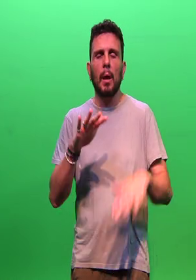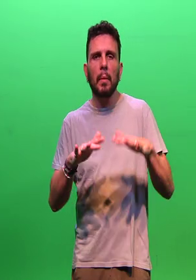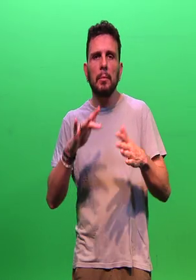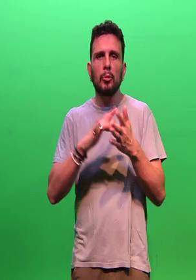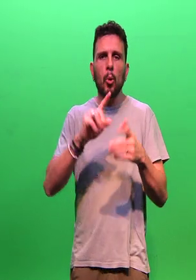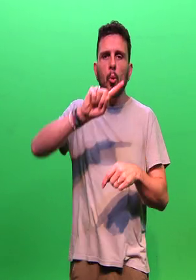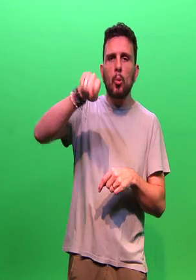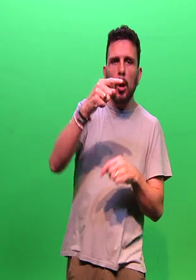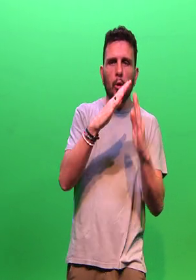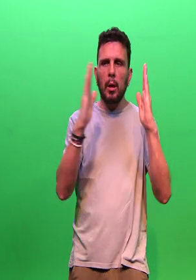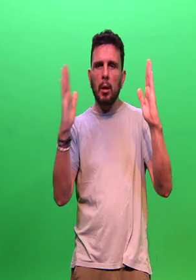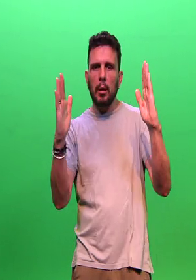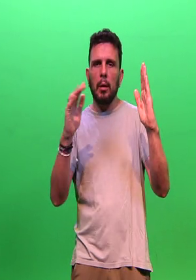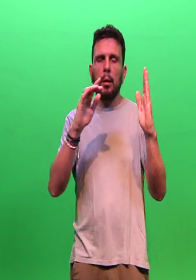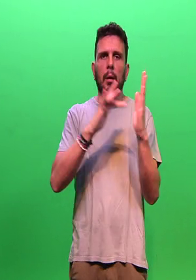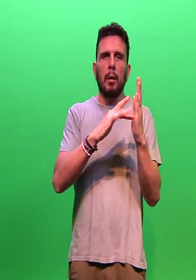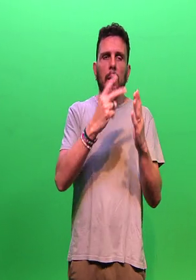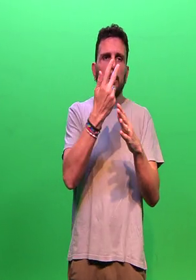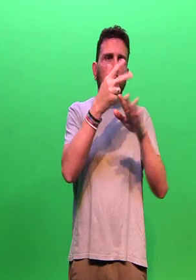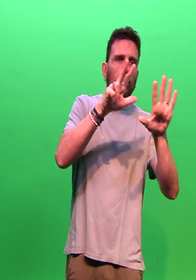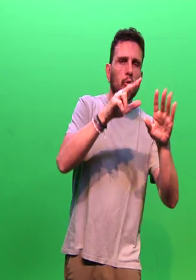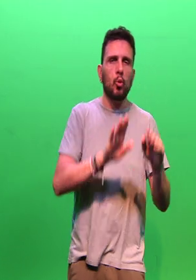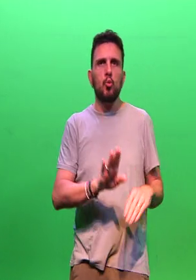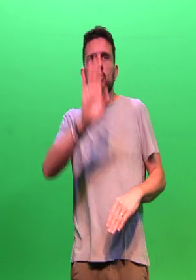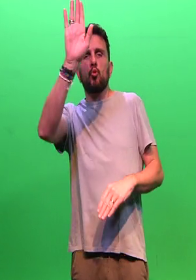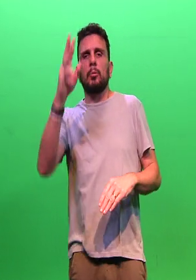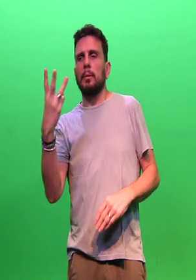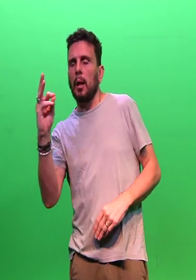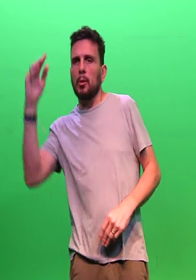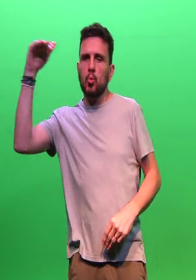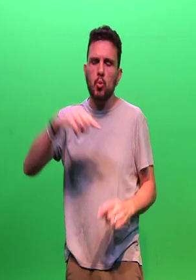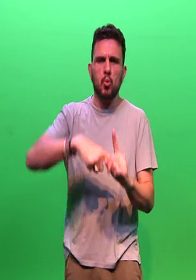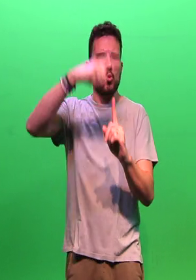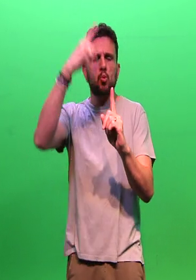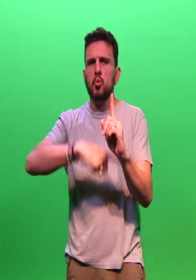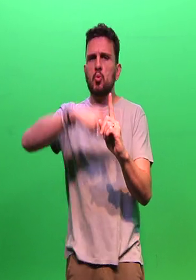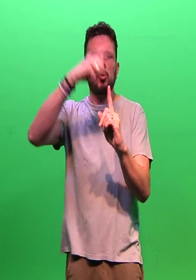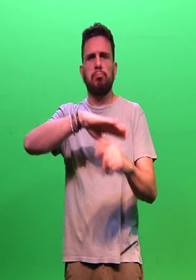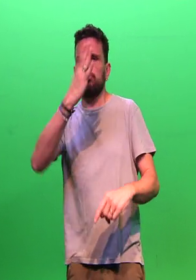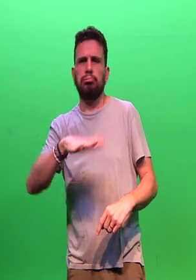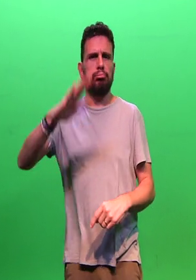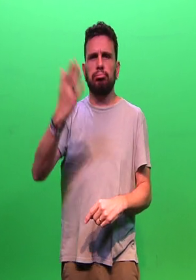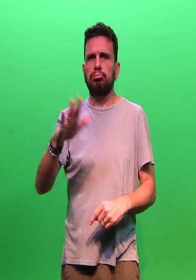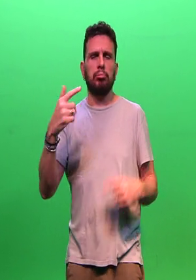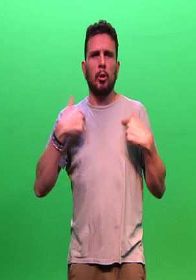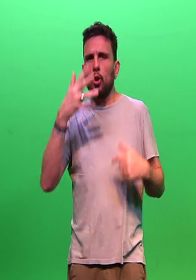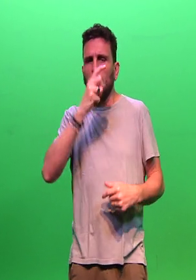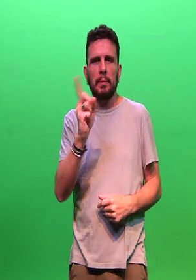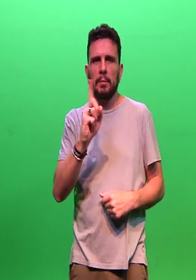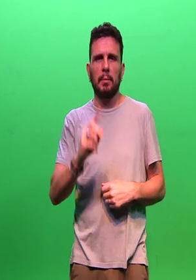Depèn, en una hora puc passar de trenta-vuit a trenta graus, és molt variable i no em trobo bé, no pot ser.